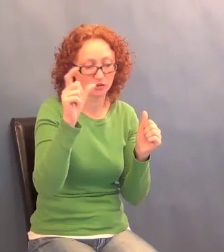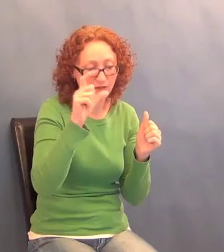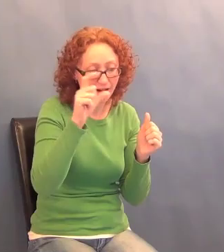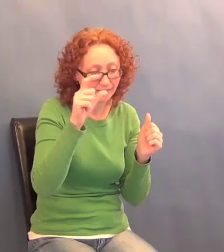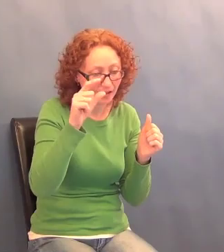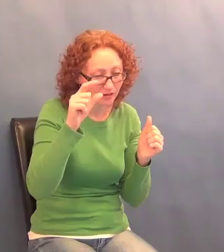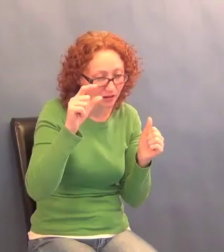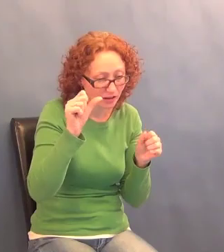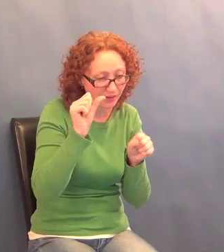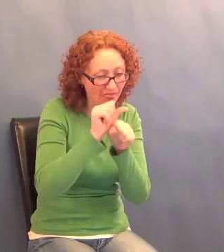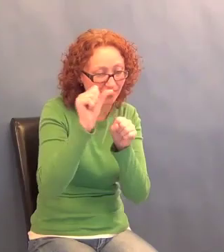Czwartek.